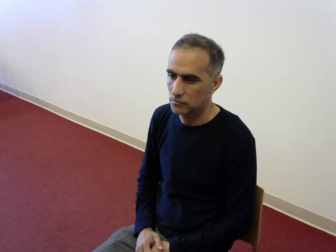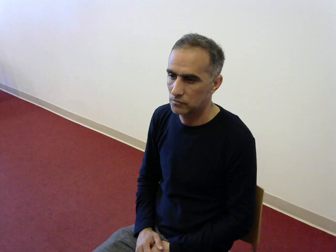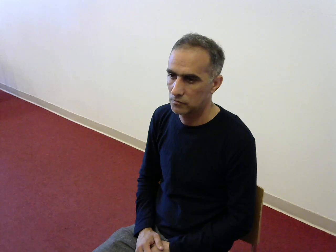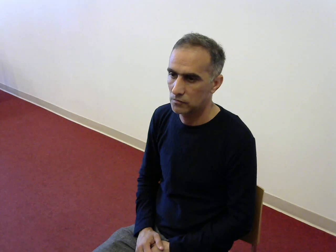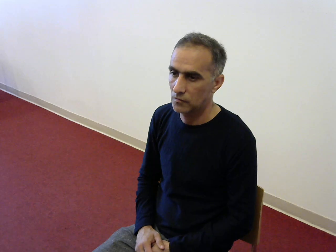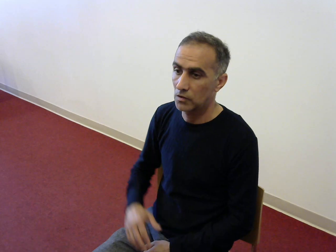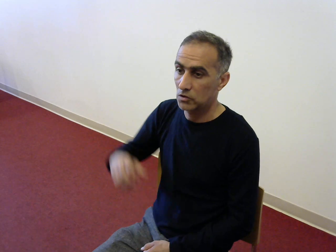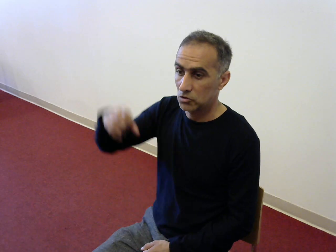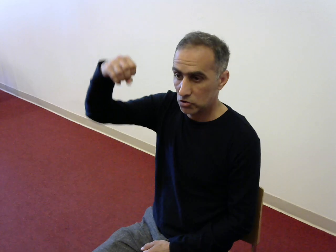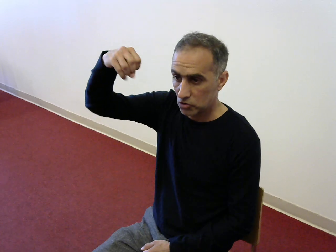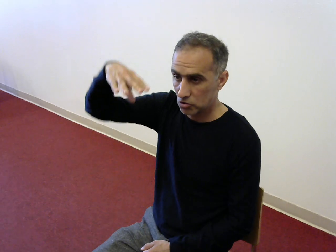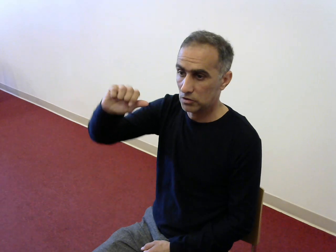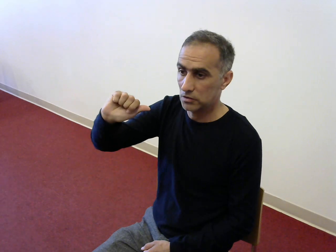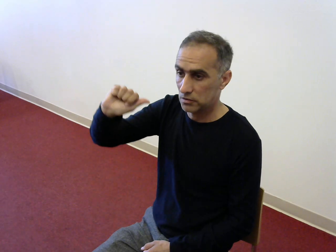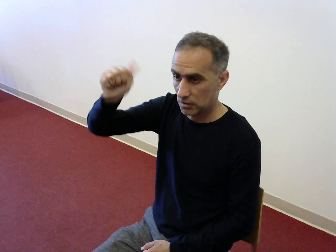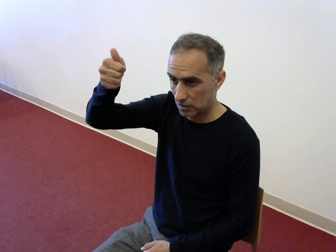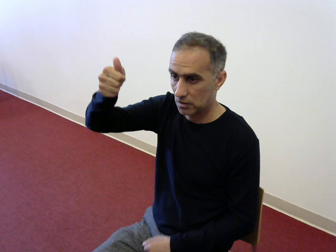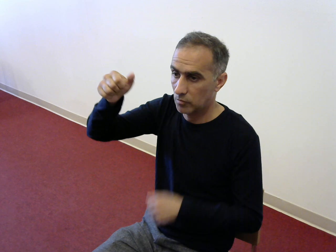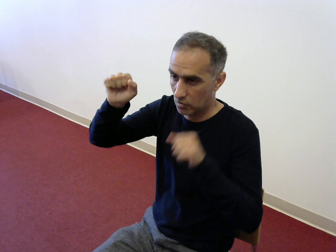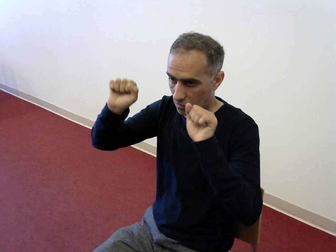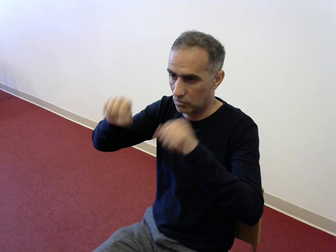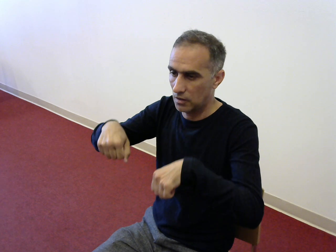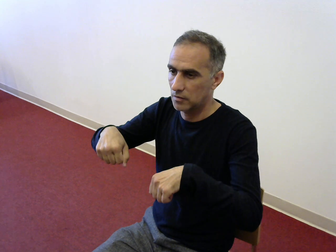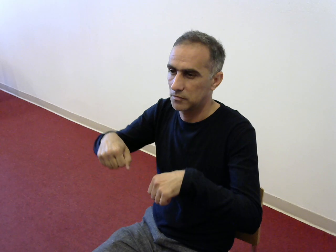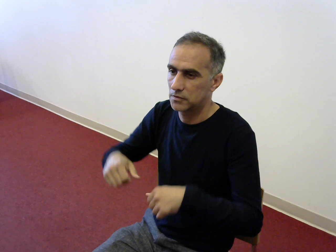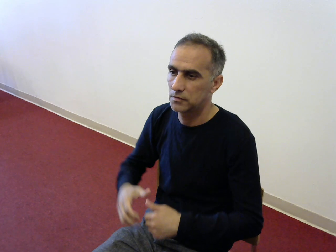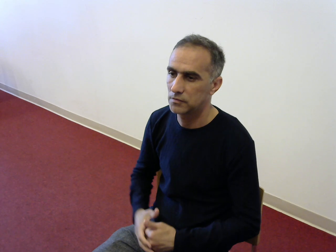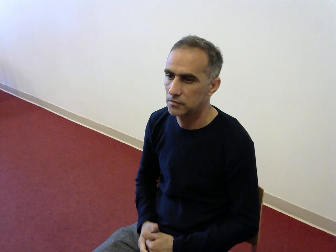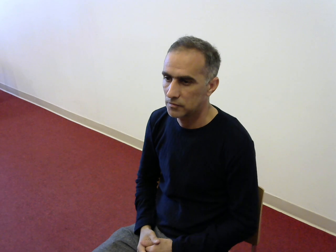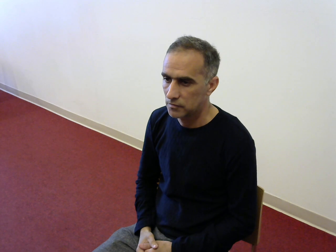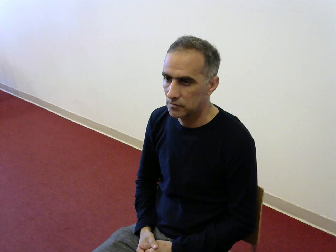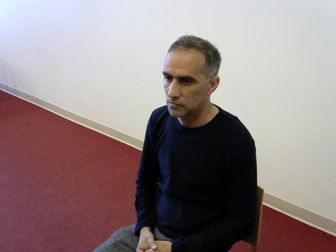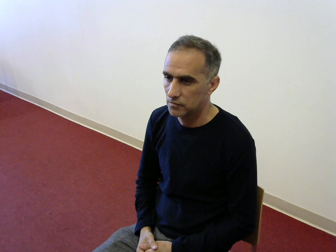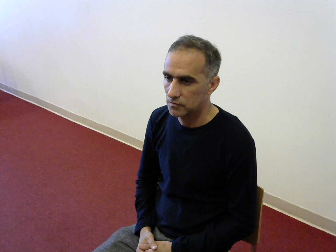İşığı yandırmaq olarmı?